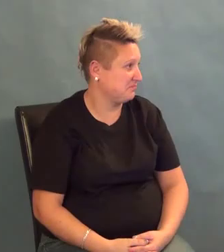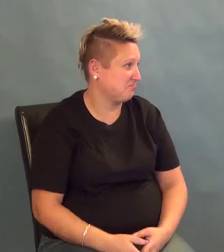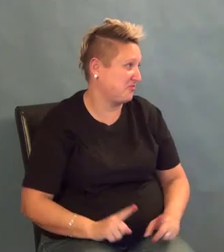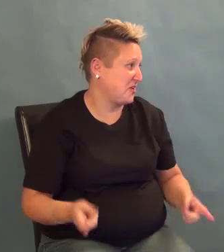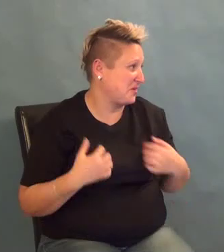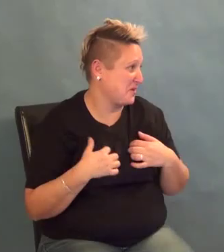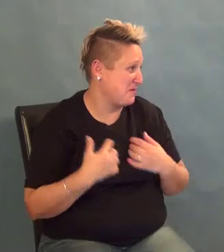Nie wolno się kąpać.